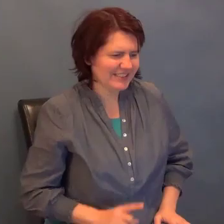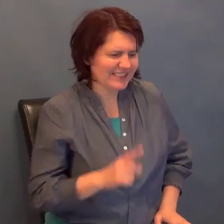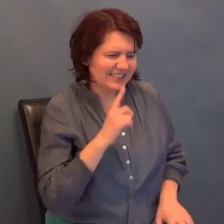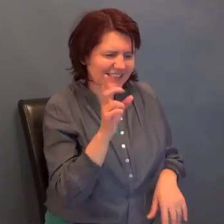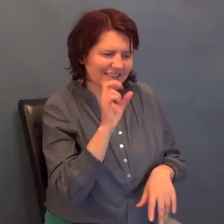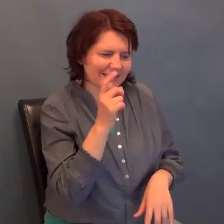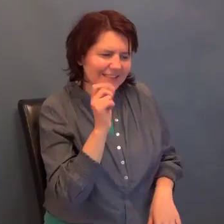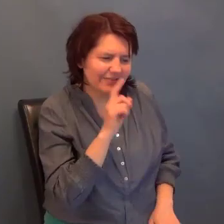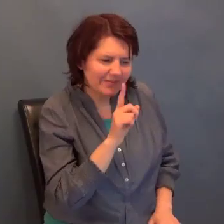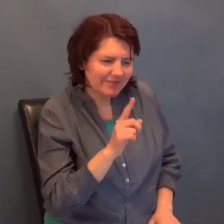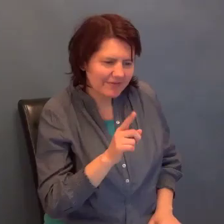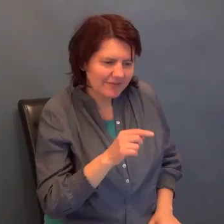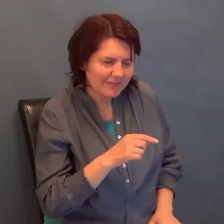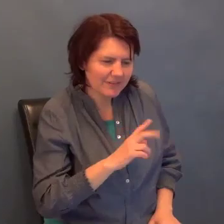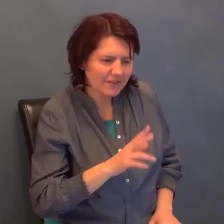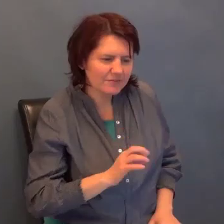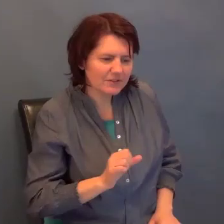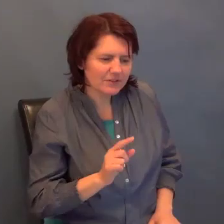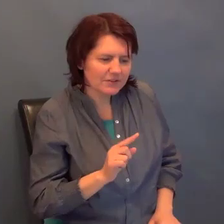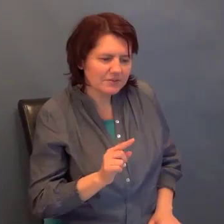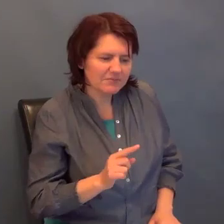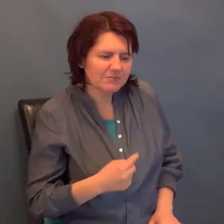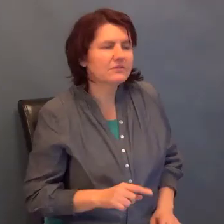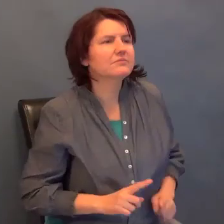Zaraz, pomyślę.